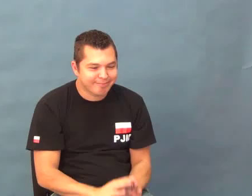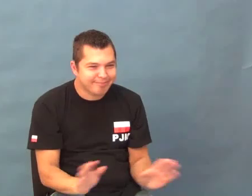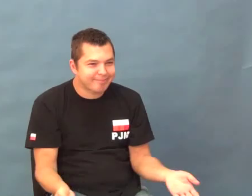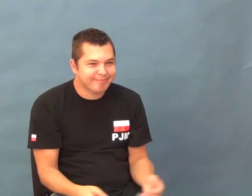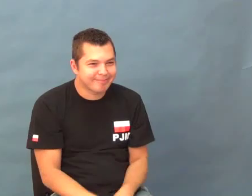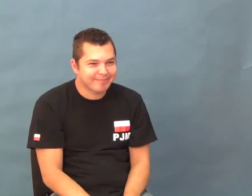Nie.